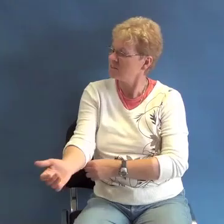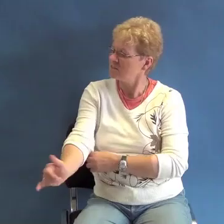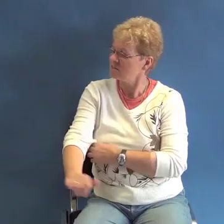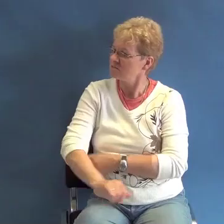Inaczej.